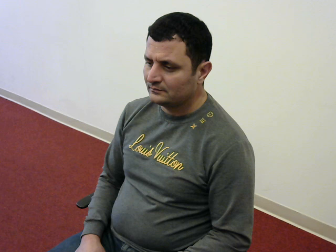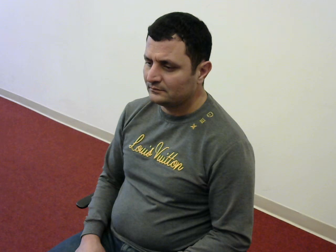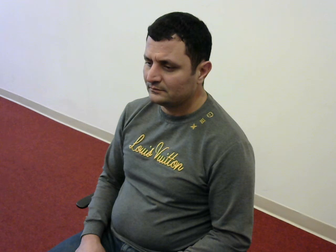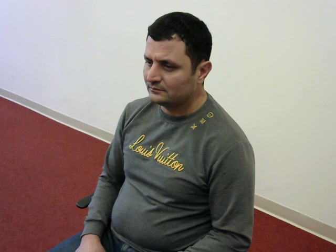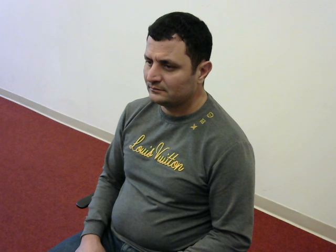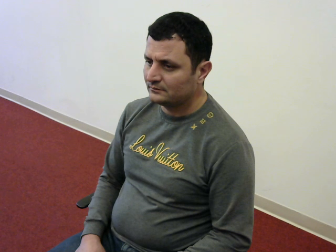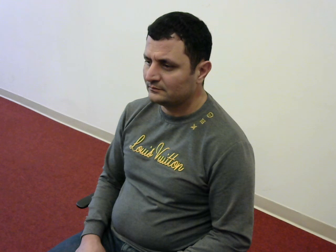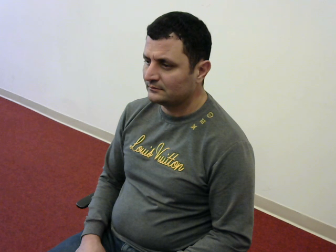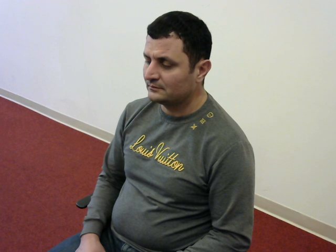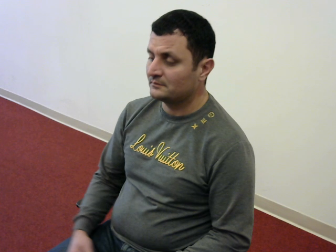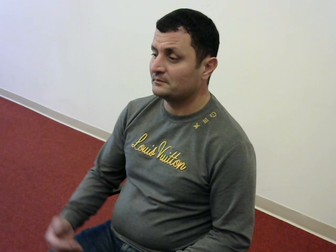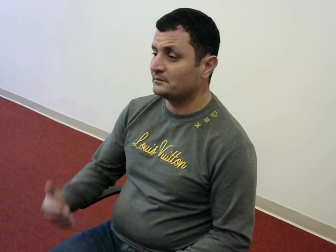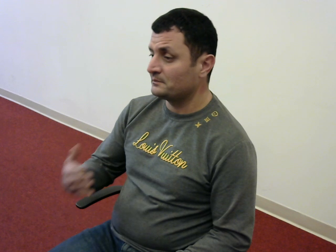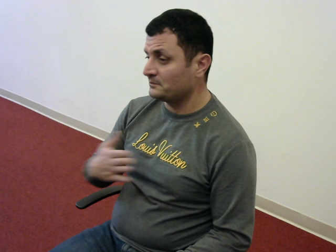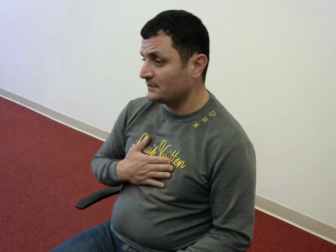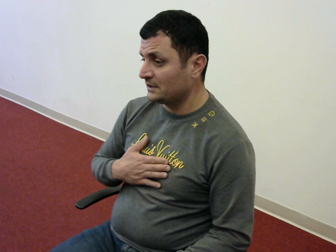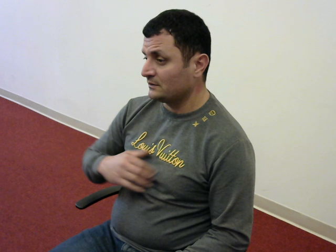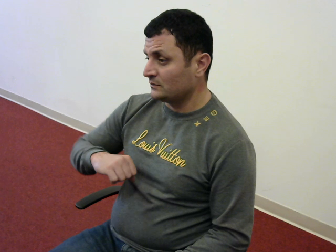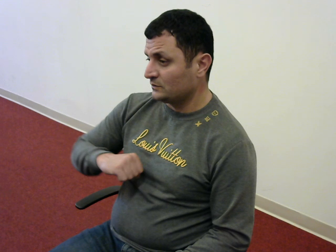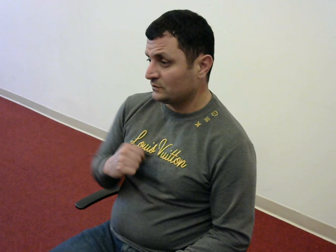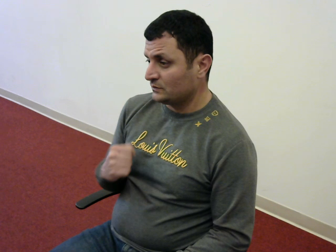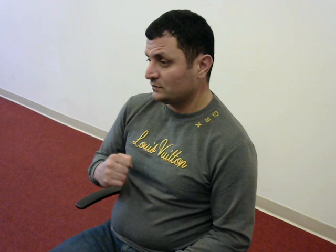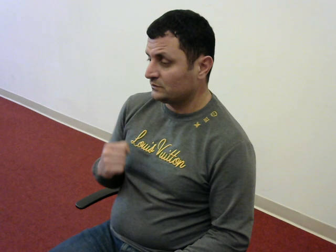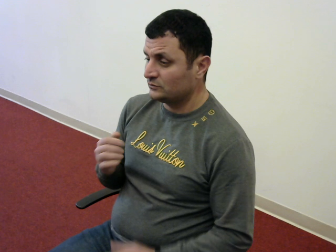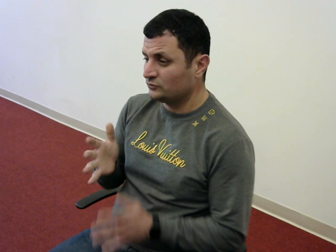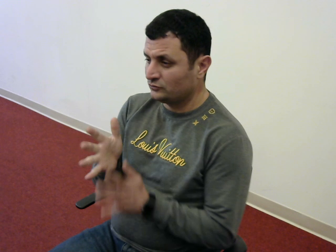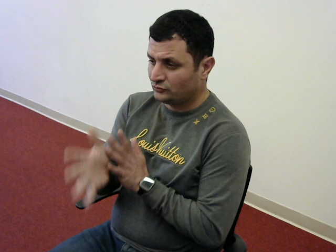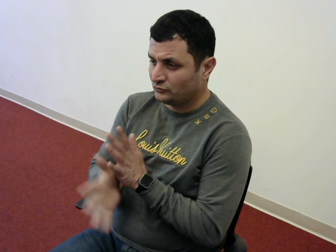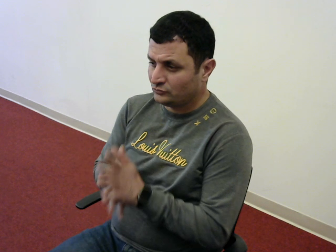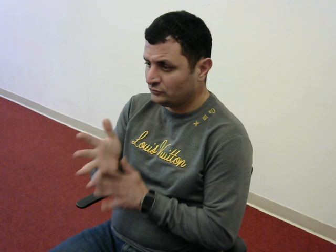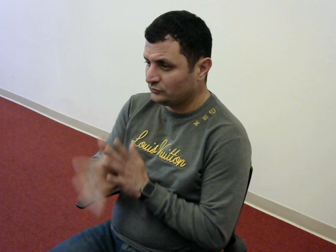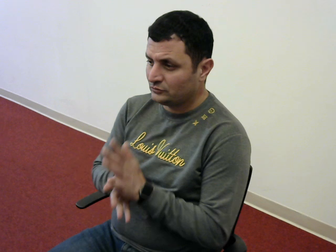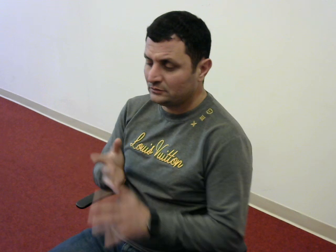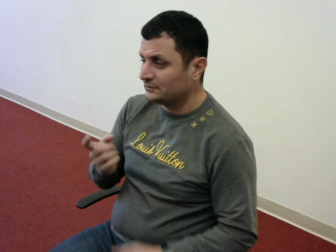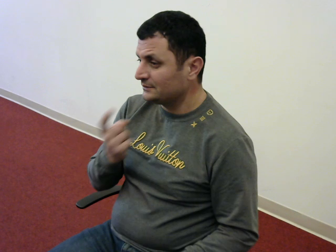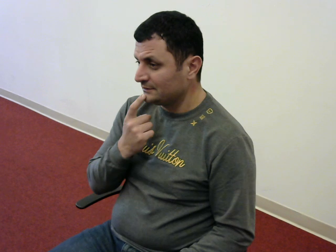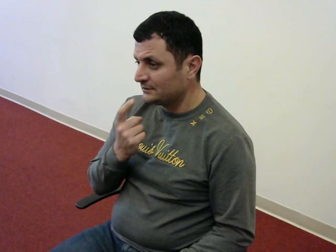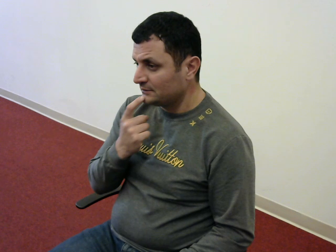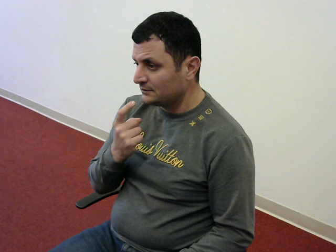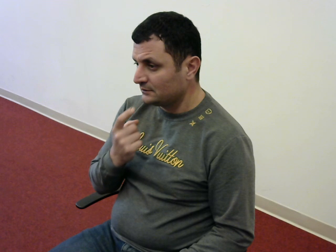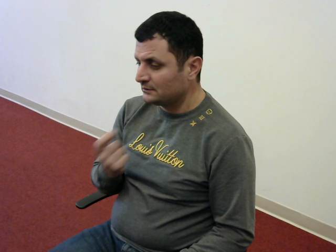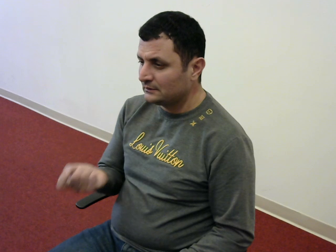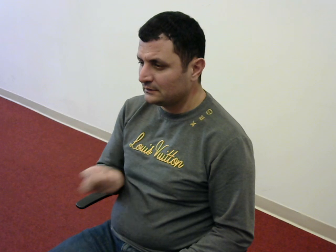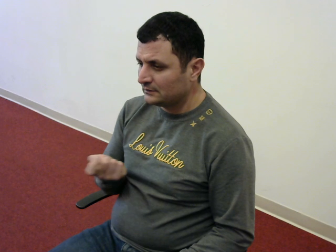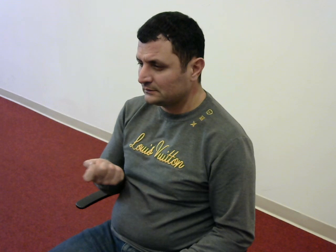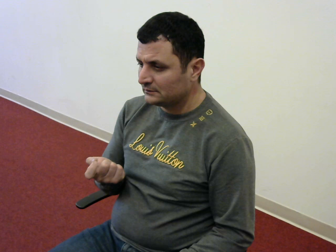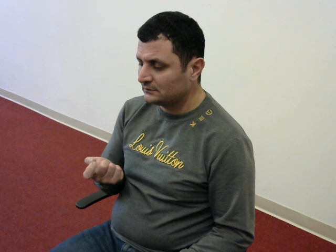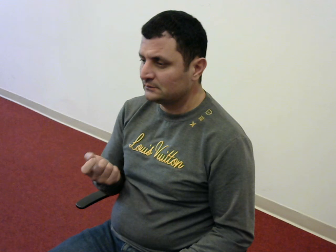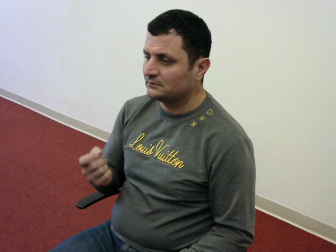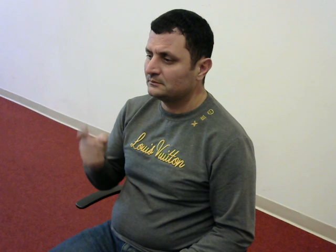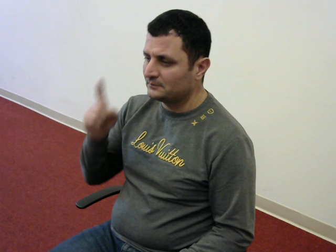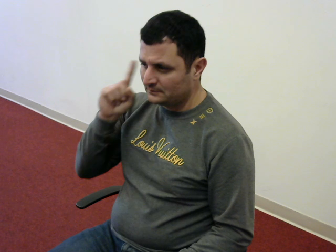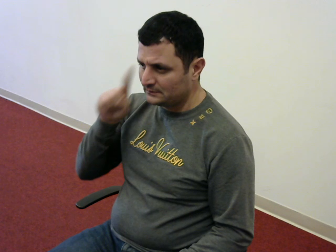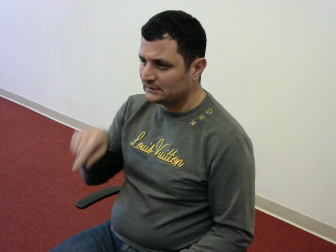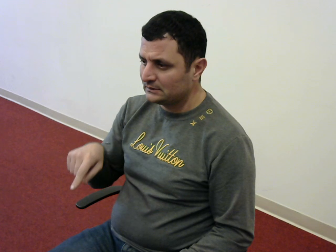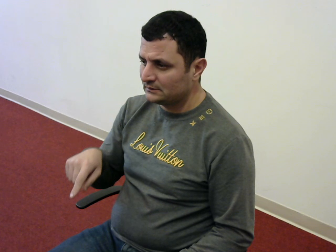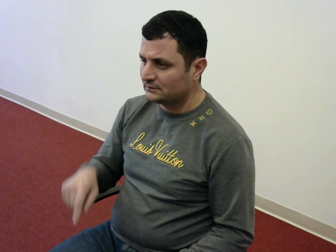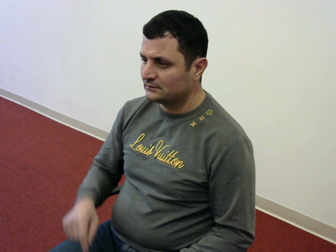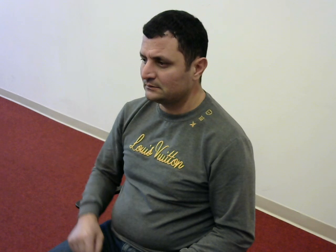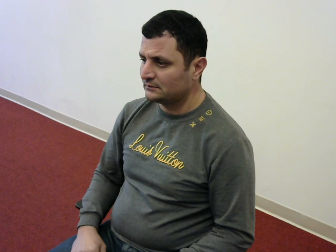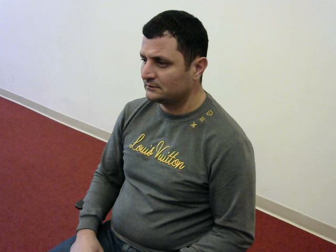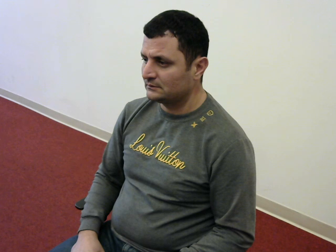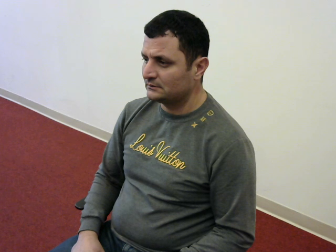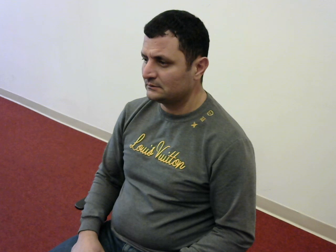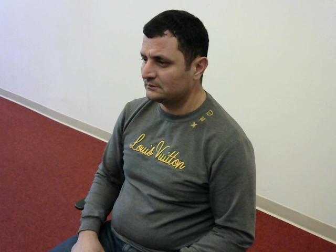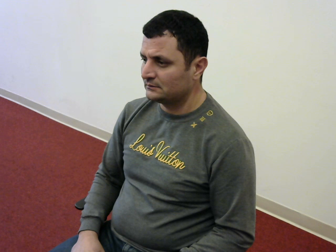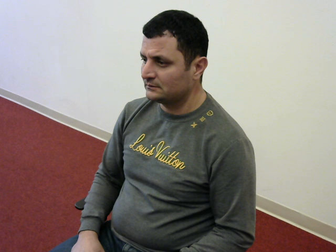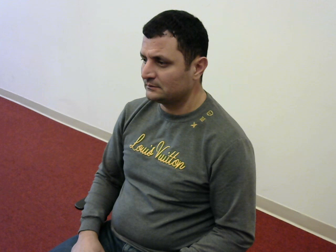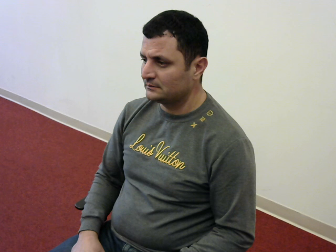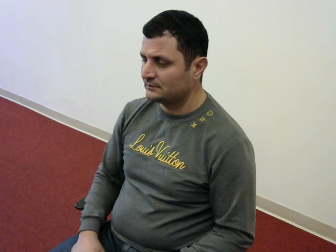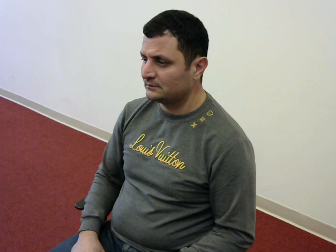Mənim dostum jest dilini azca bilir